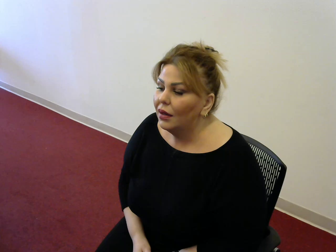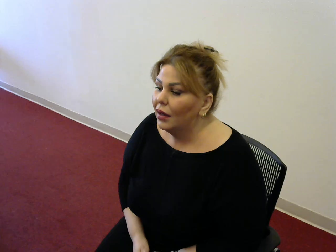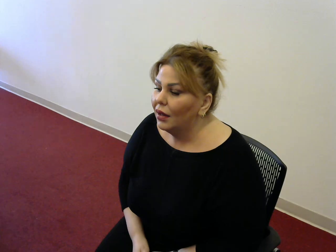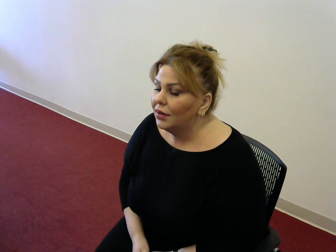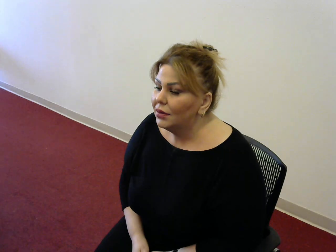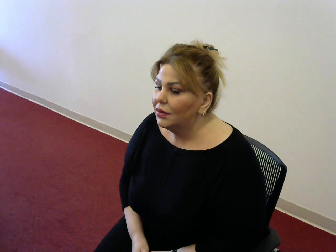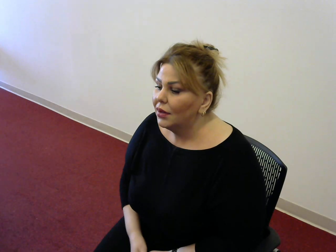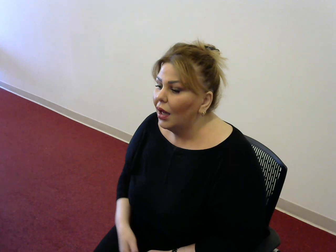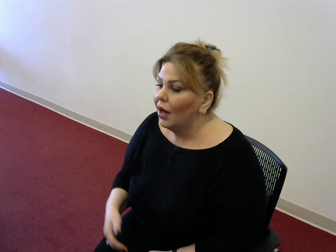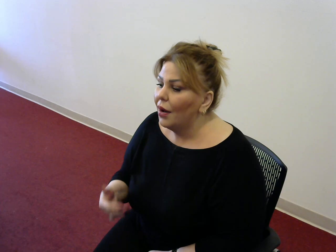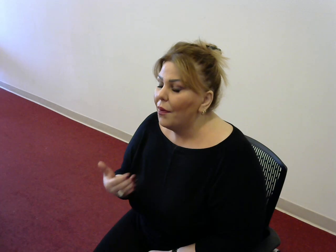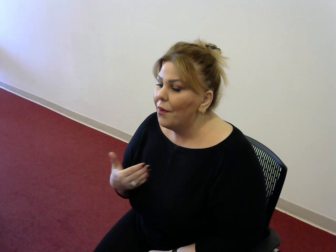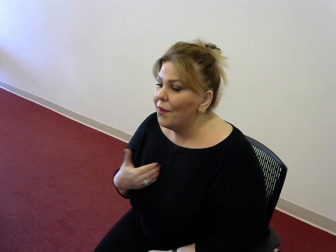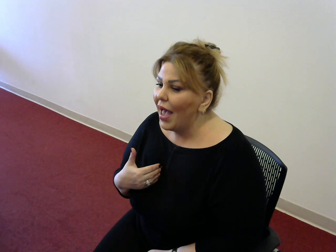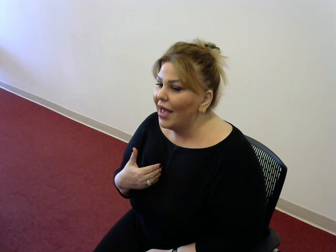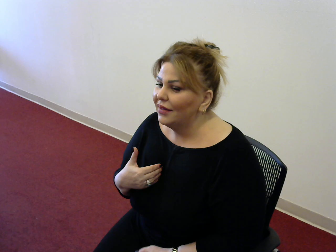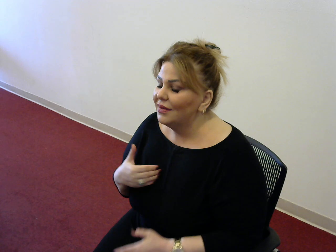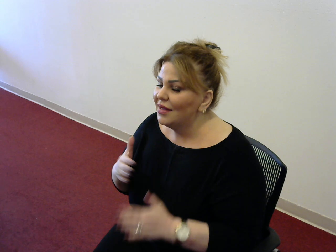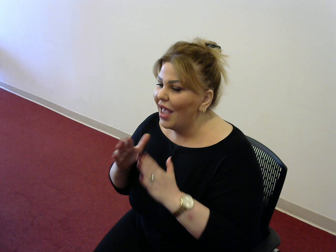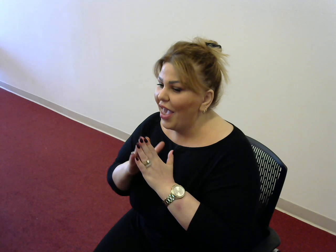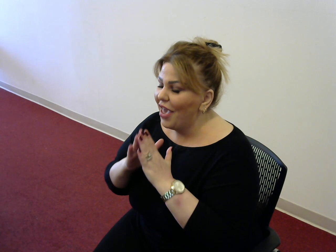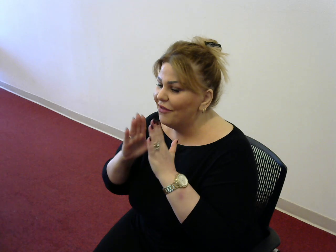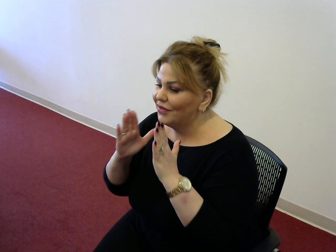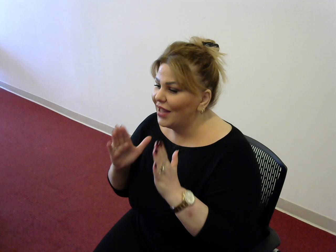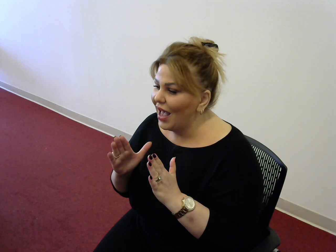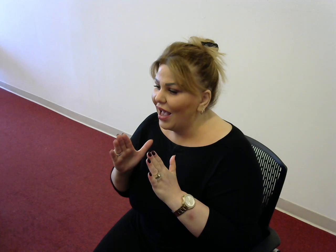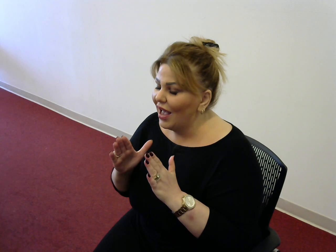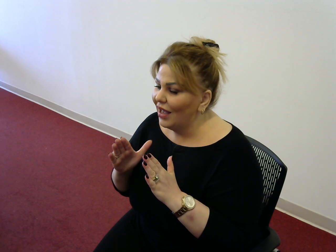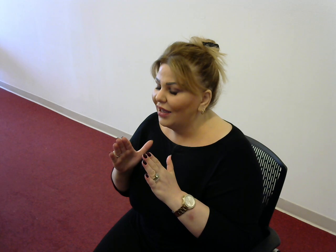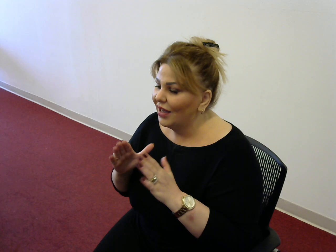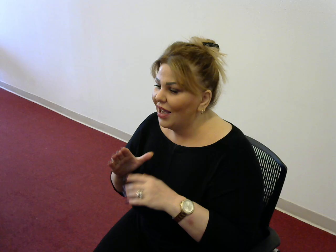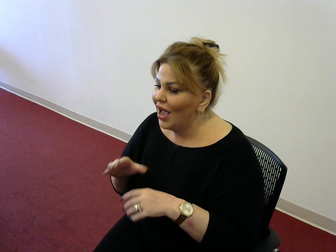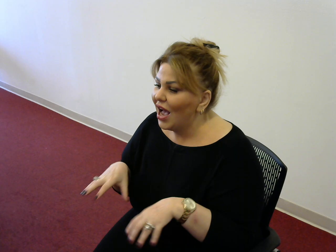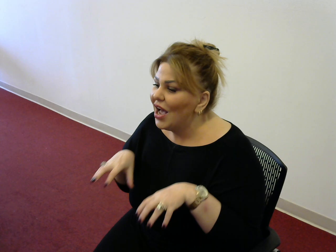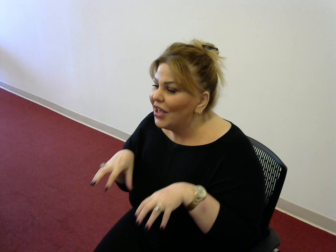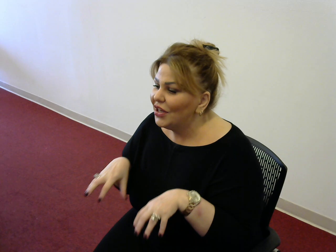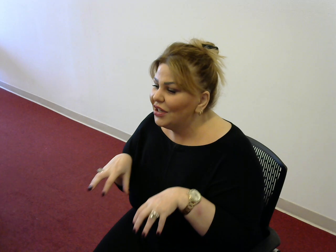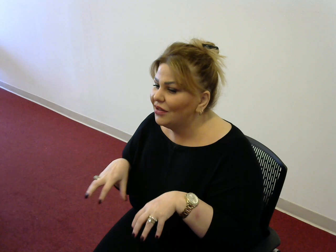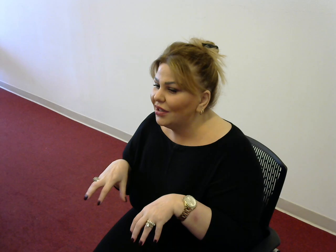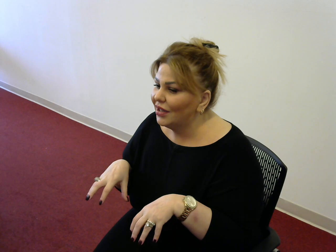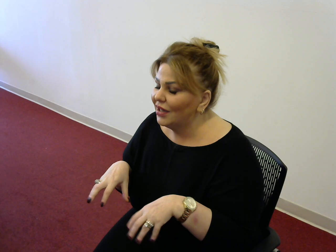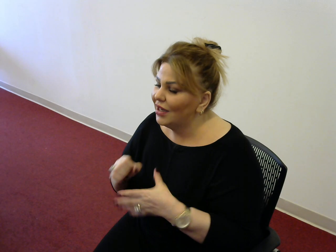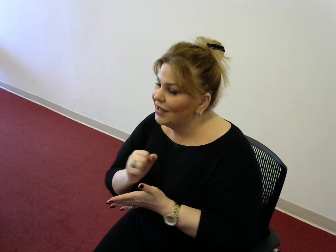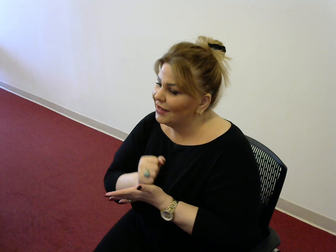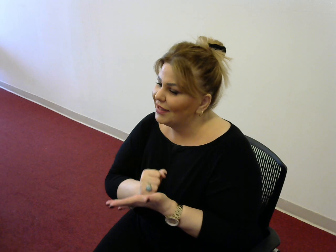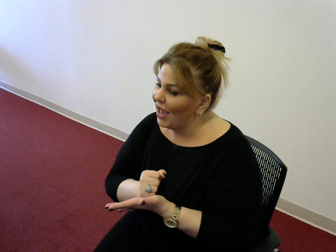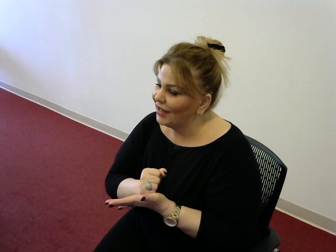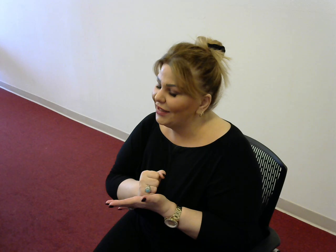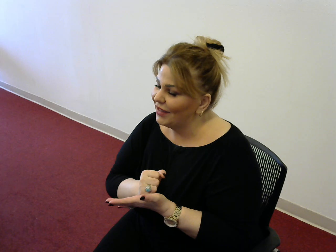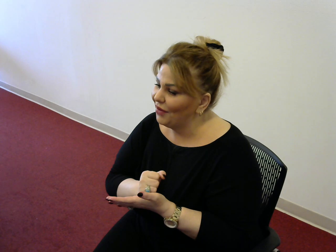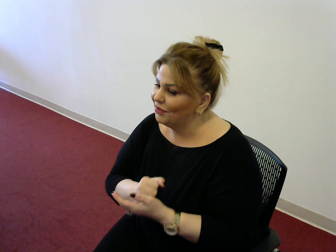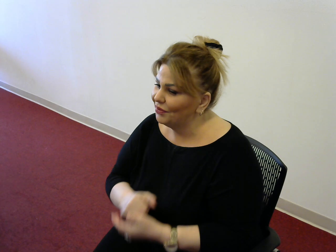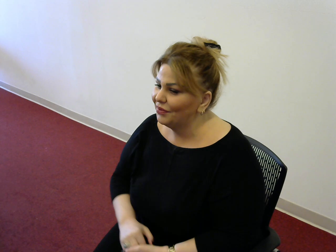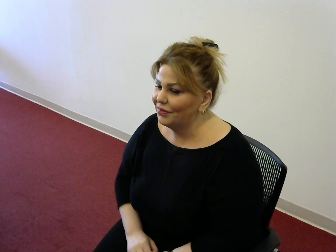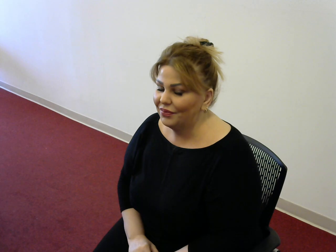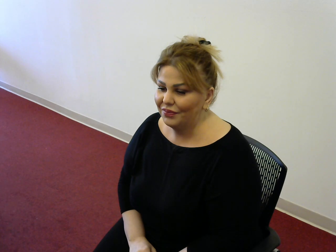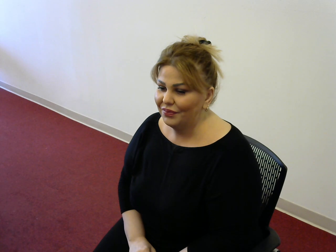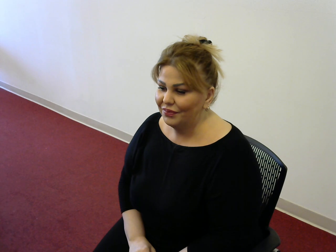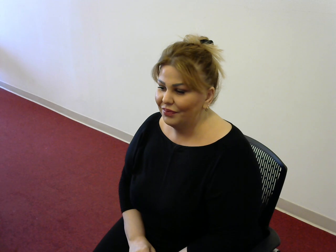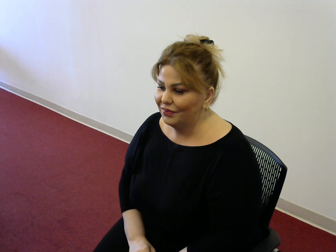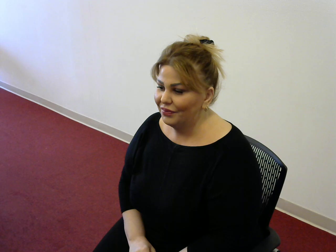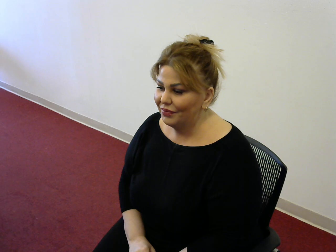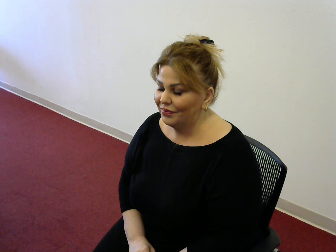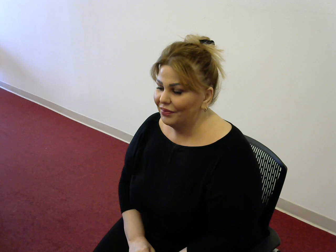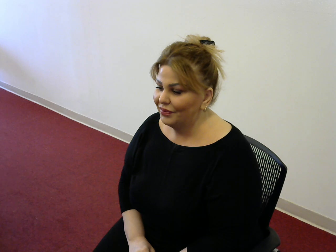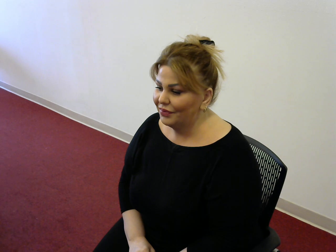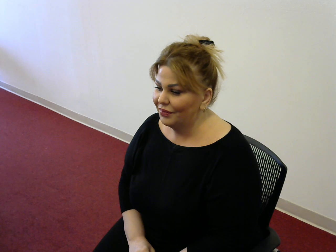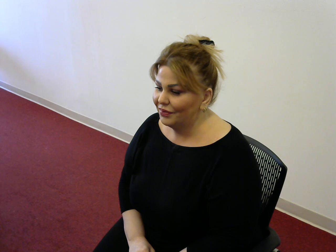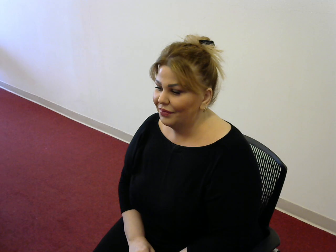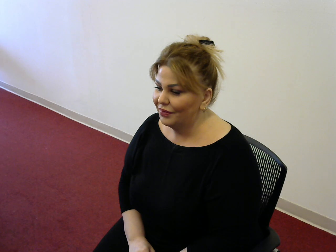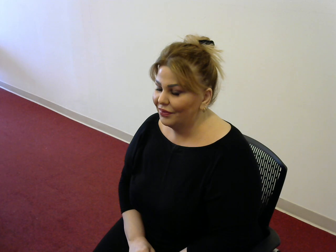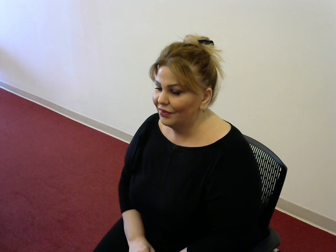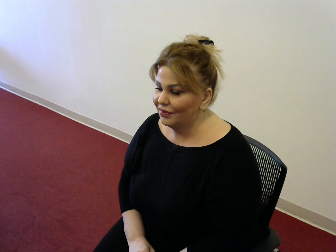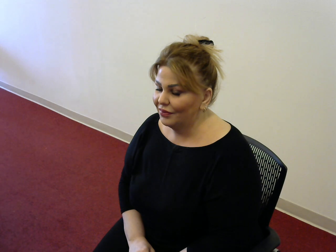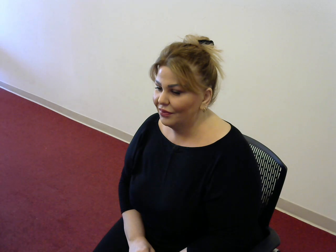Mən evdə it saxlayıram